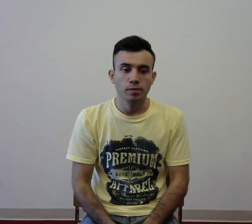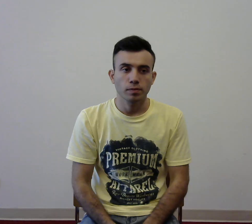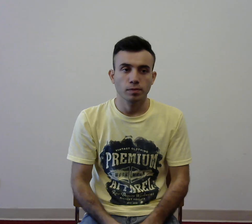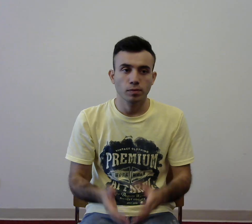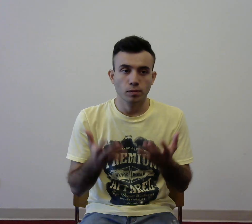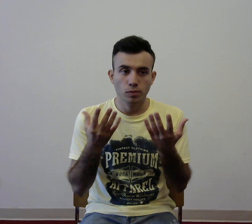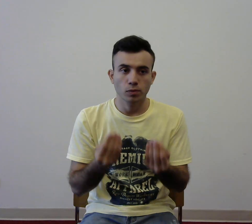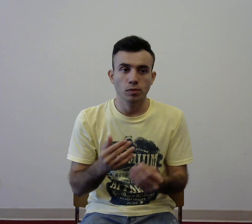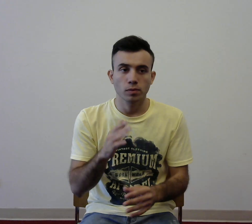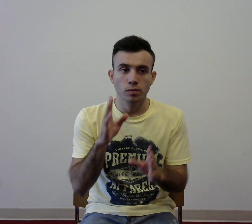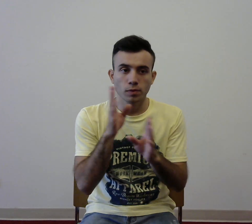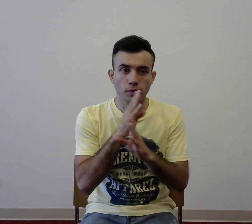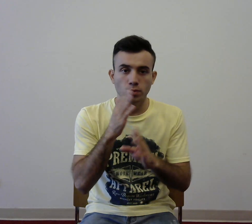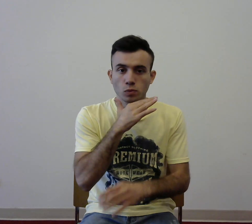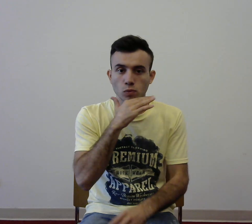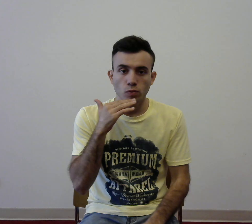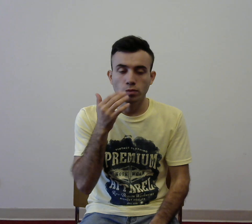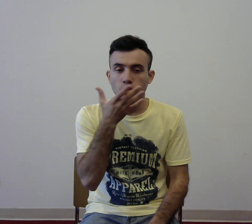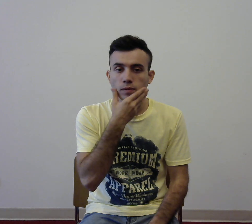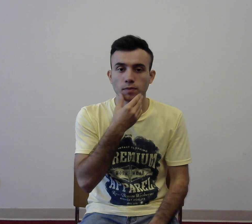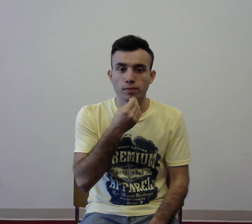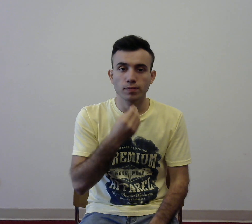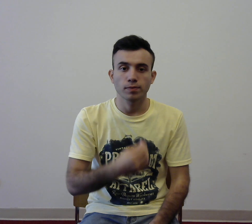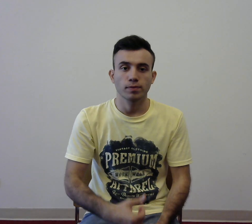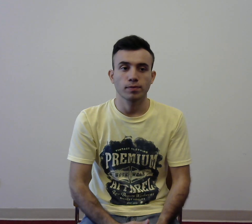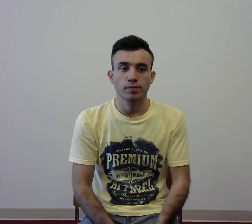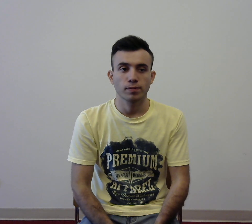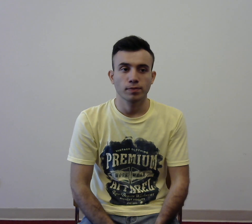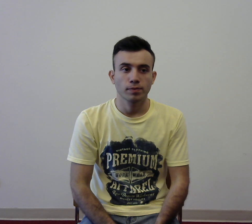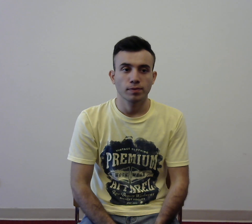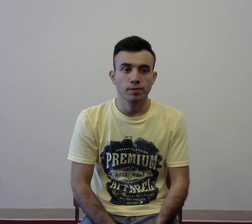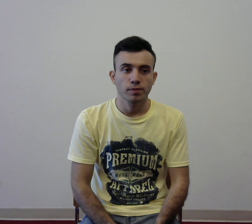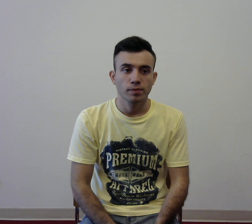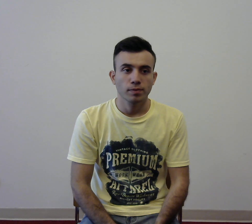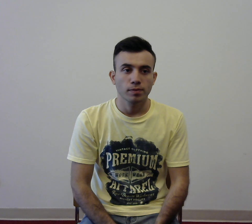Bu gün hava çox gözəldir